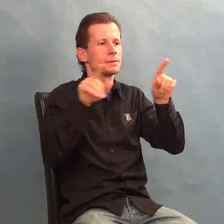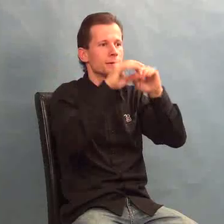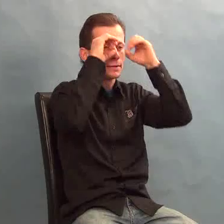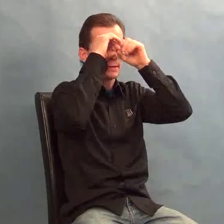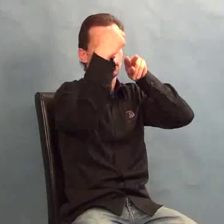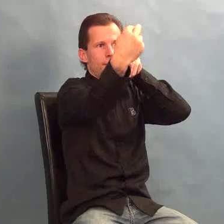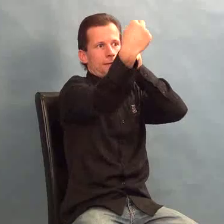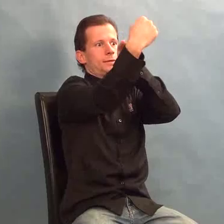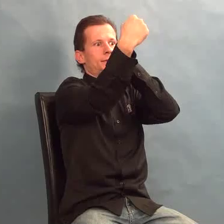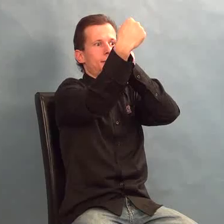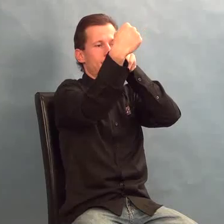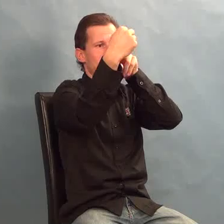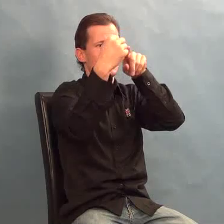Kot i ptaszek patrzyli na siebie nawzajem przez lornetki.